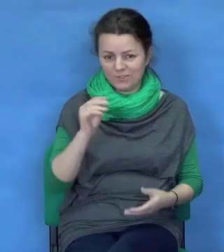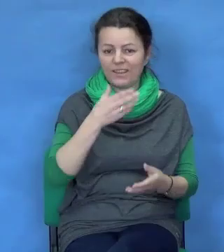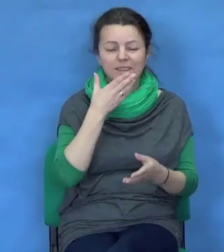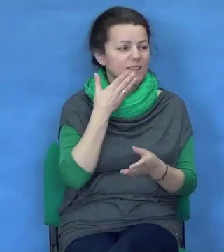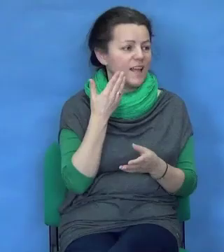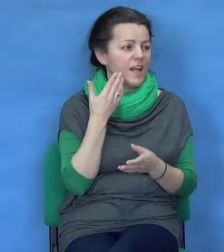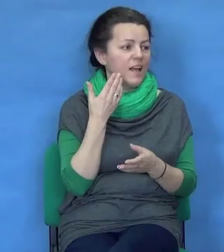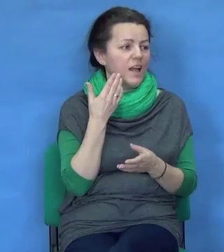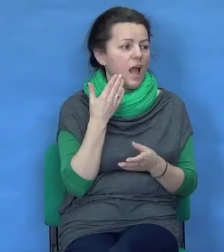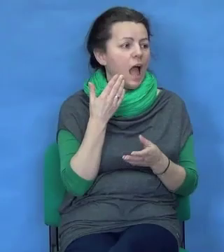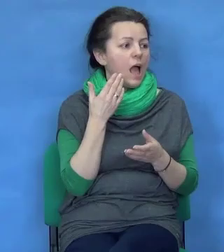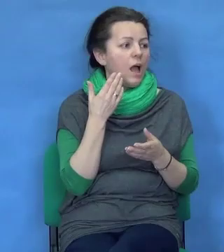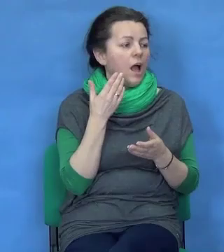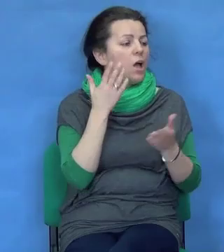Nie ma.